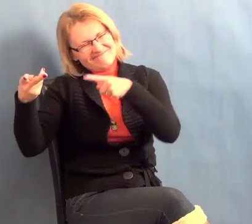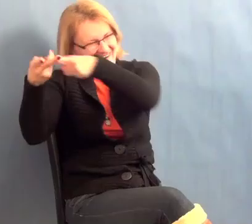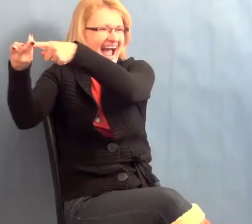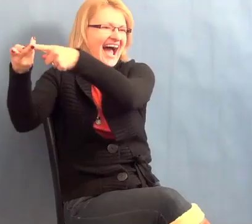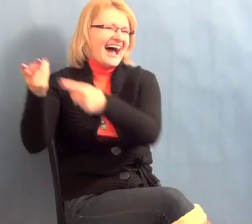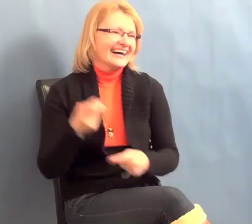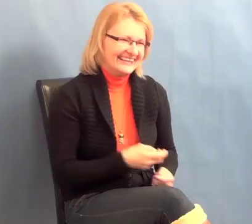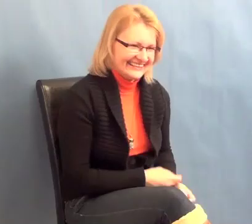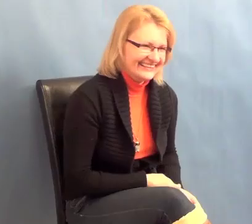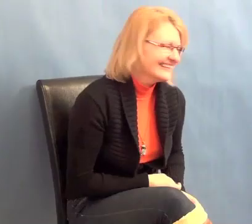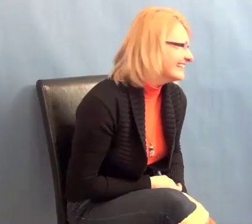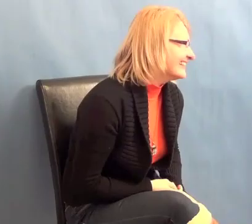... i strzeliła go, jak leżał.